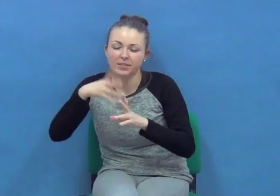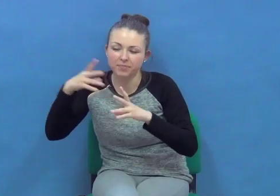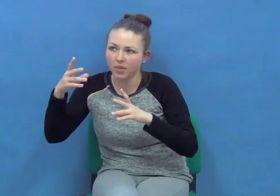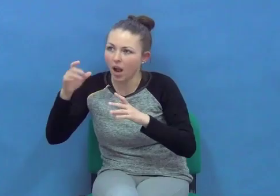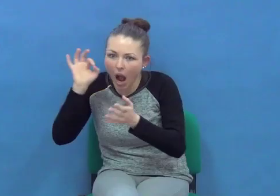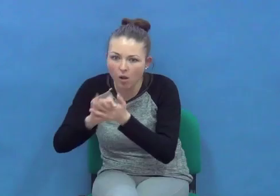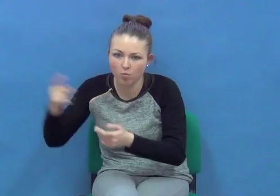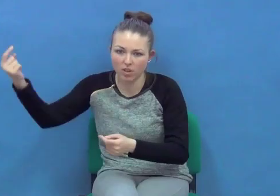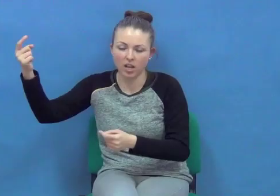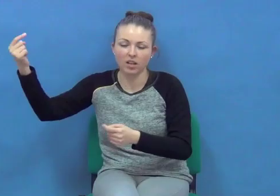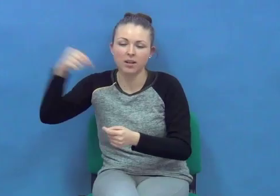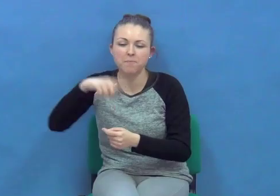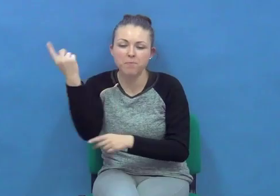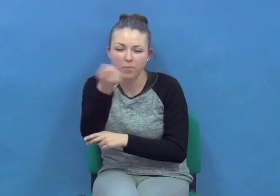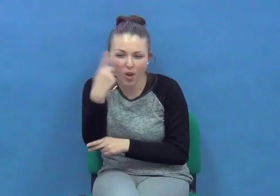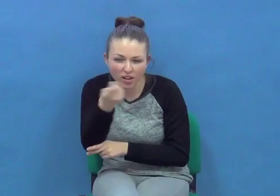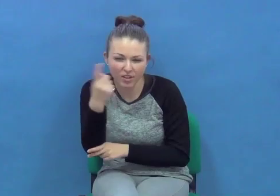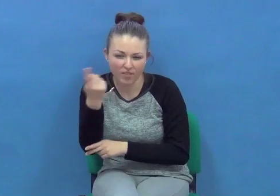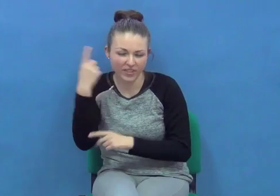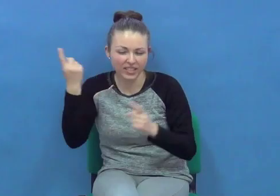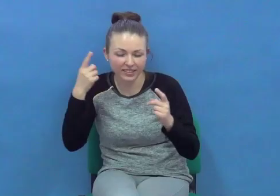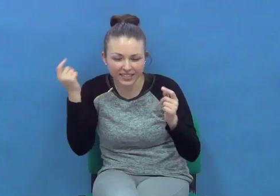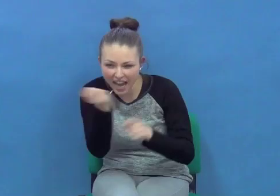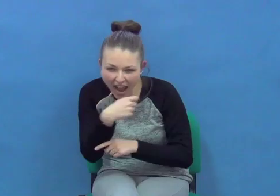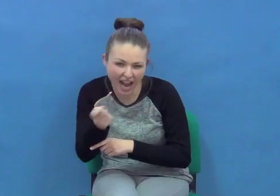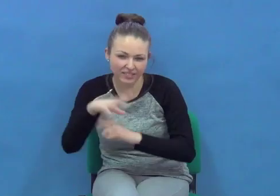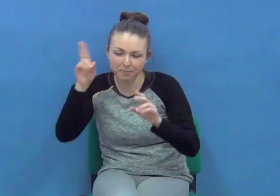...ale nagle przyjechało pogotowie, straż, policja.